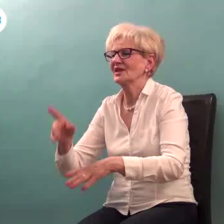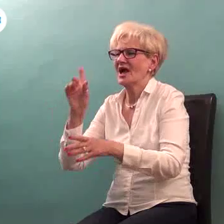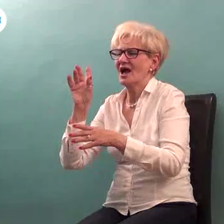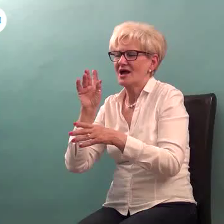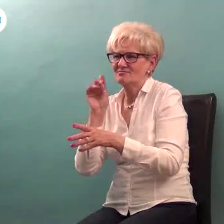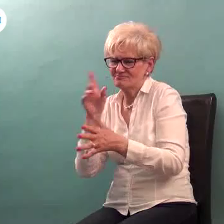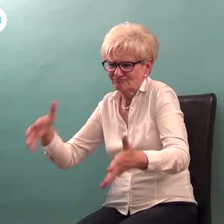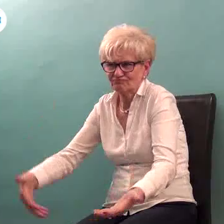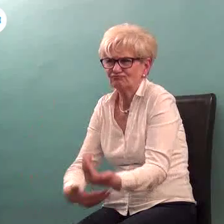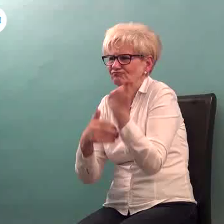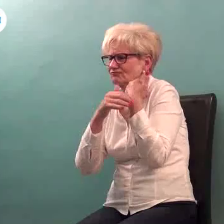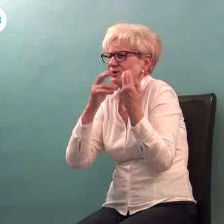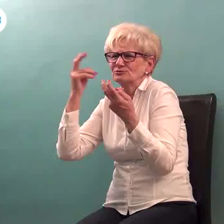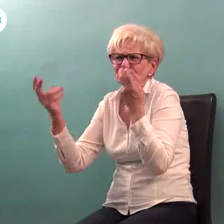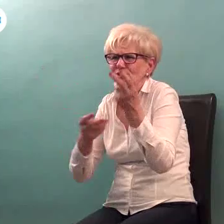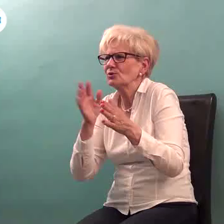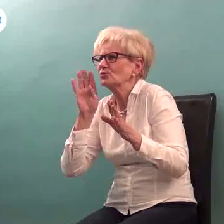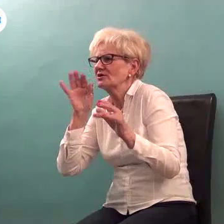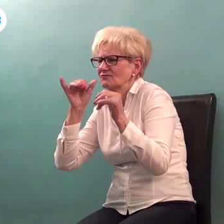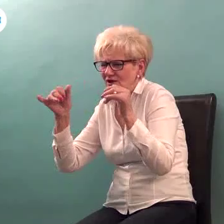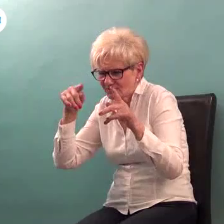Chłopak bierze go na ręce i dalej szuka żaby, woła ją.